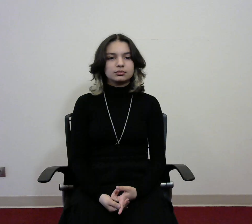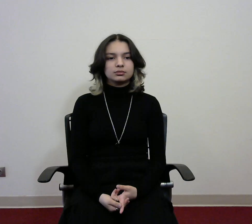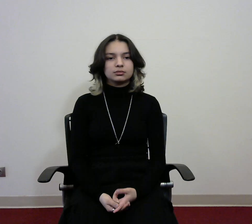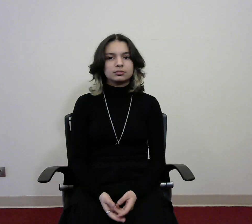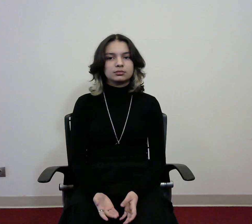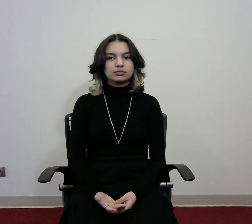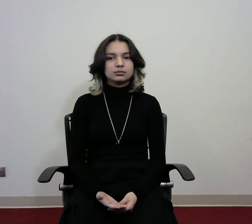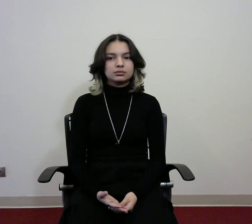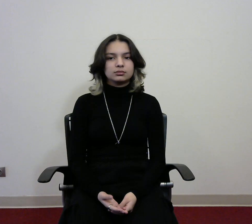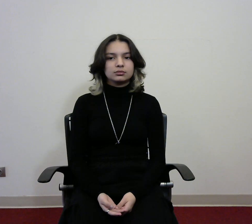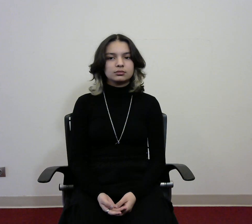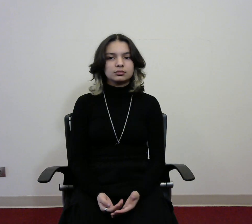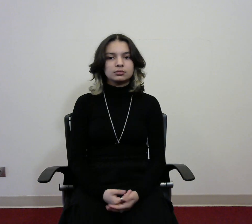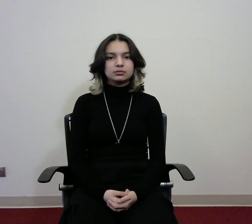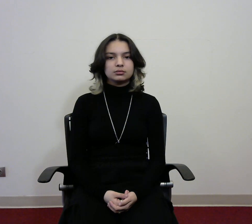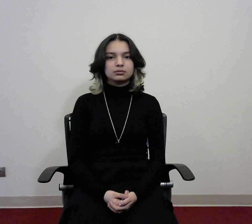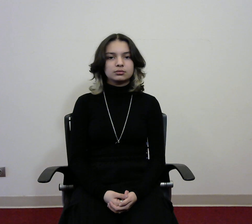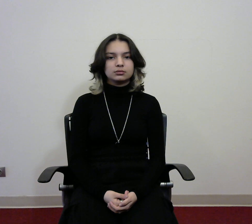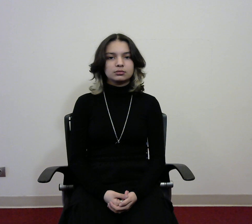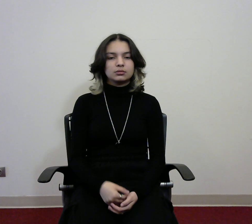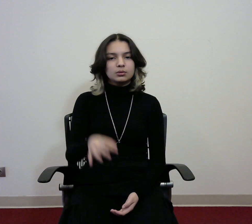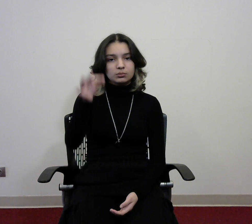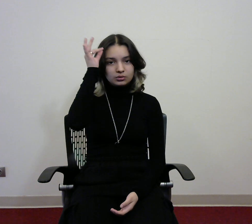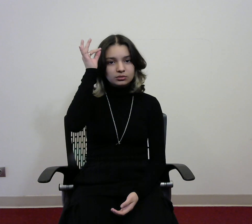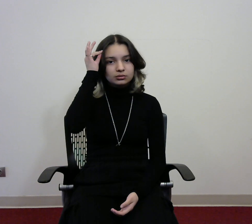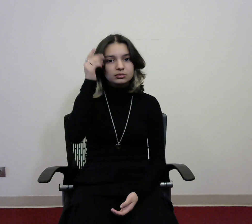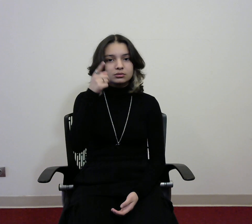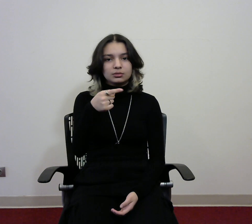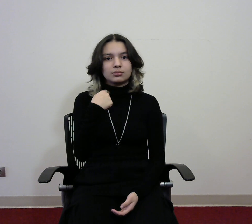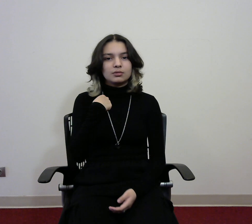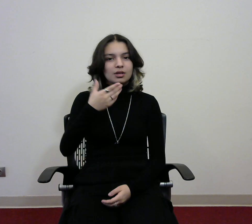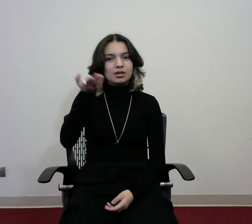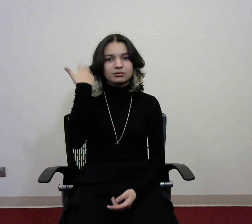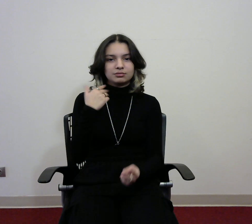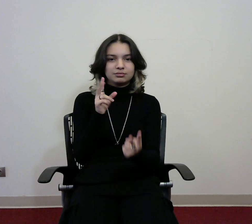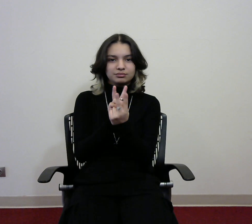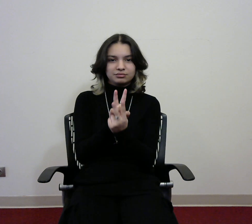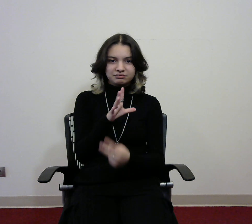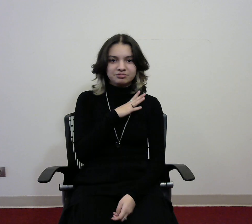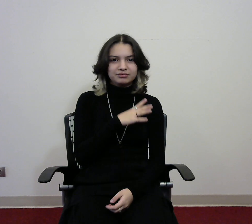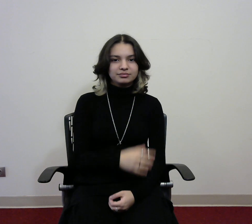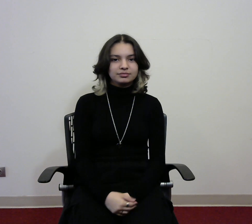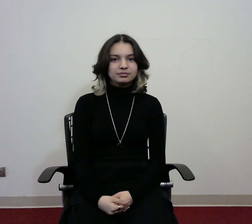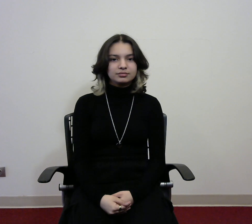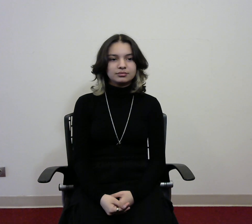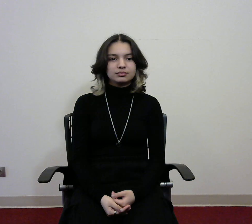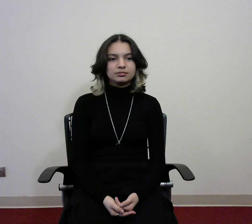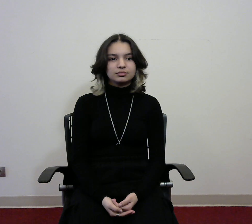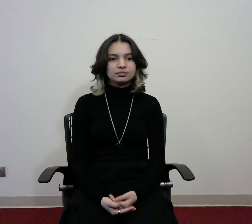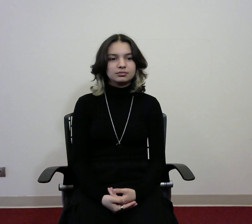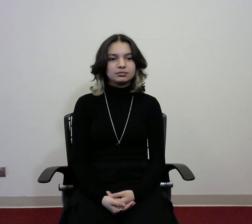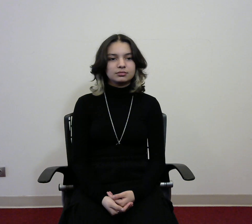Xatırladım, səni mən əvvəl də görmüşəm